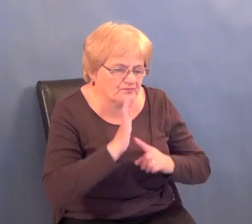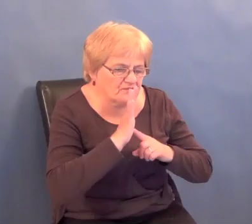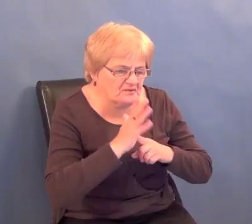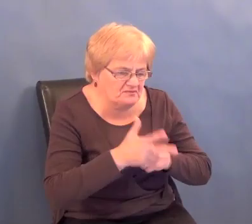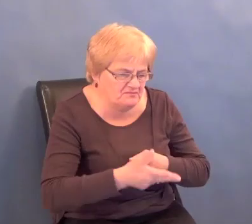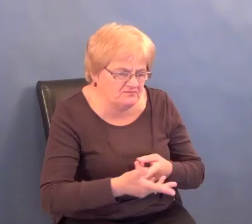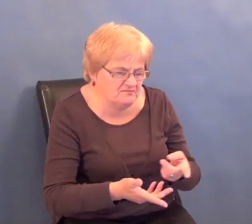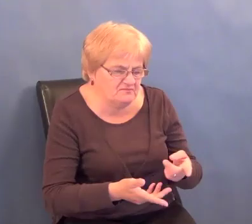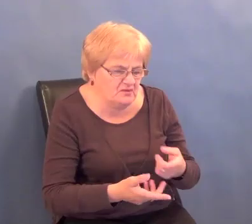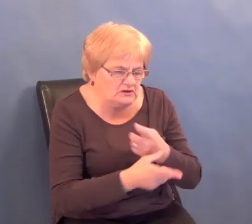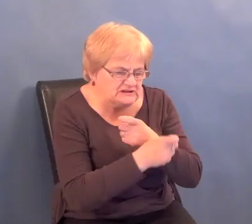Jest wiatrak.